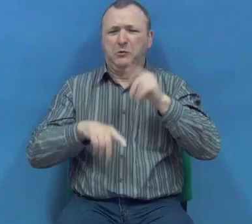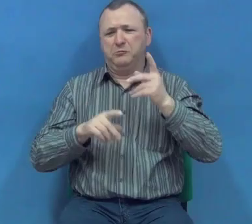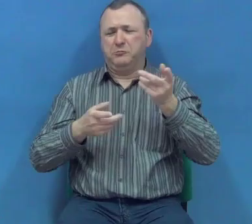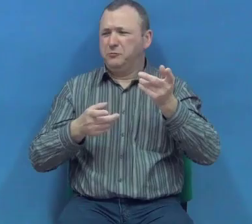Dobrze?